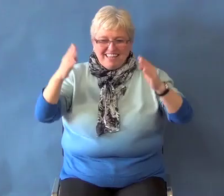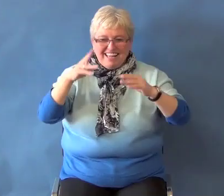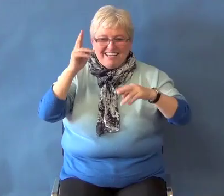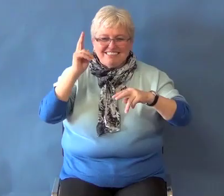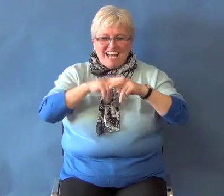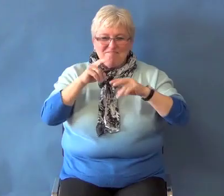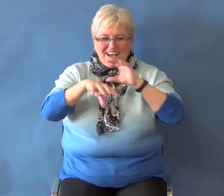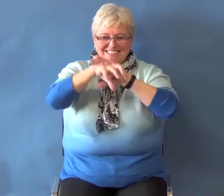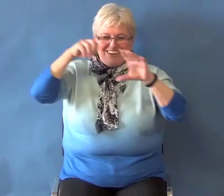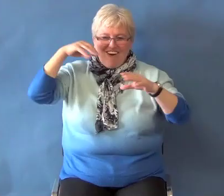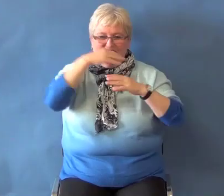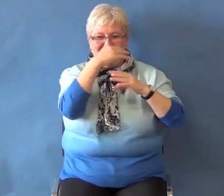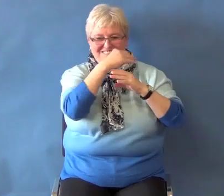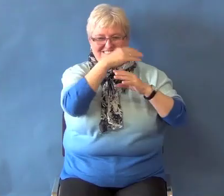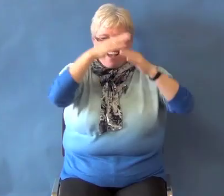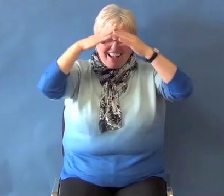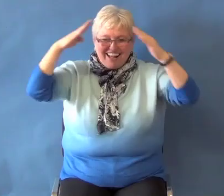W domku chowa na zapas.